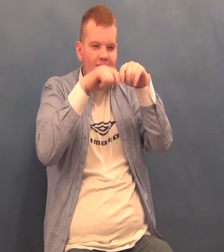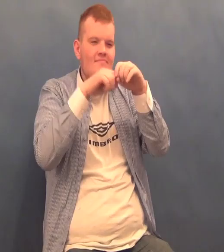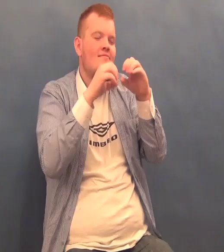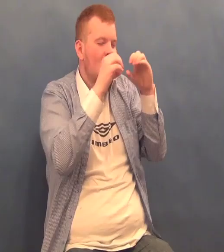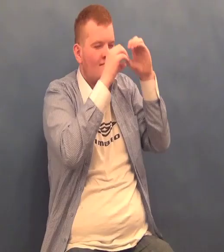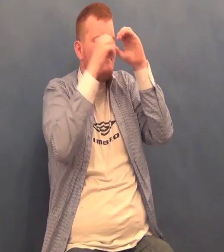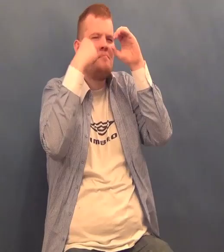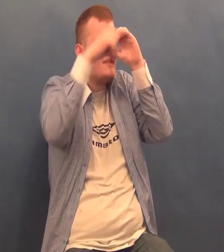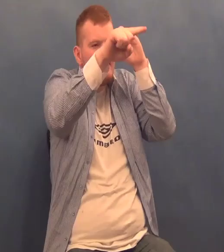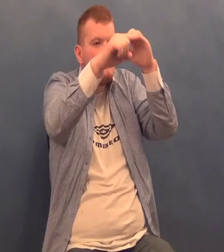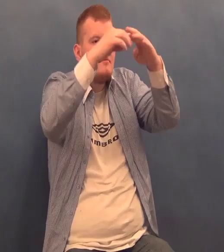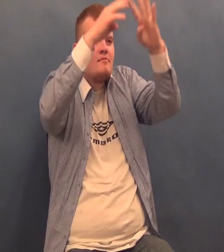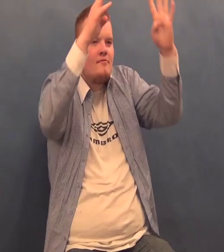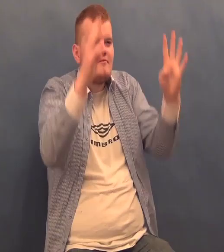Patrzy przez lornetkę i nagle zauważa klatkę.